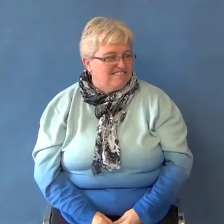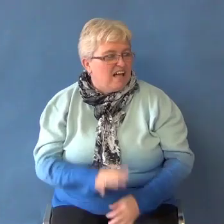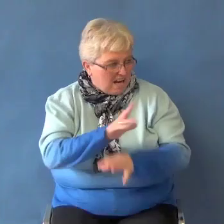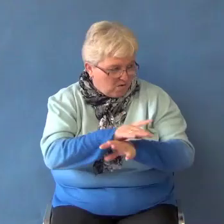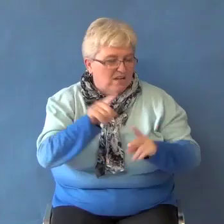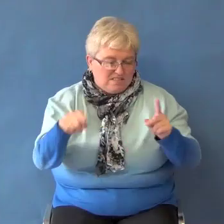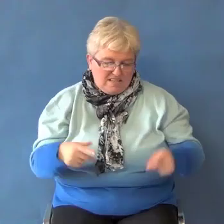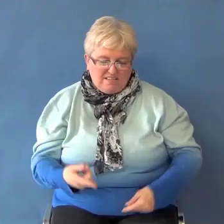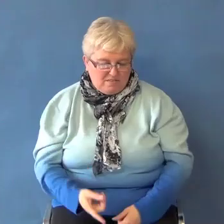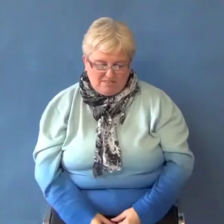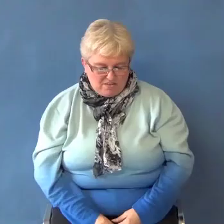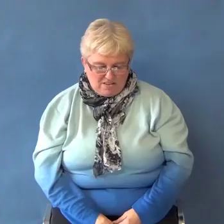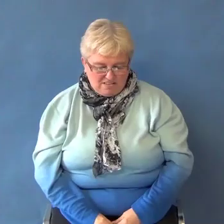W niektórych restauracjach nie wolno.